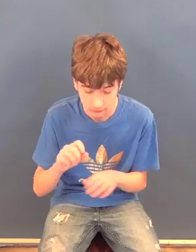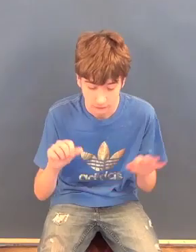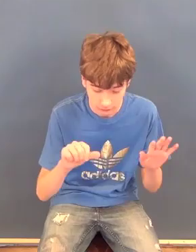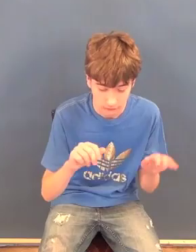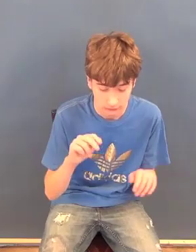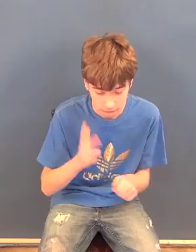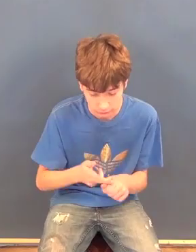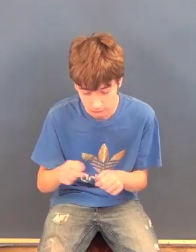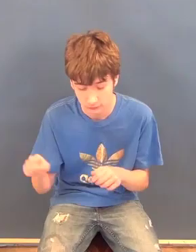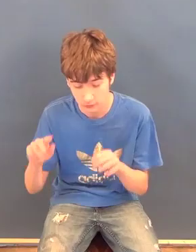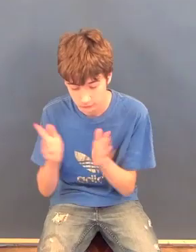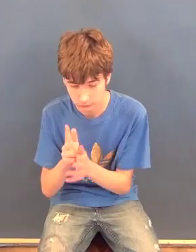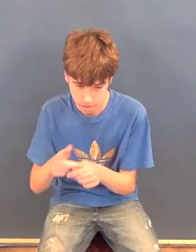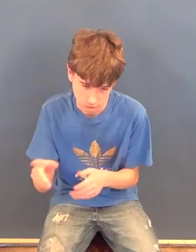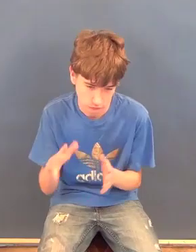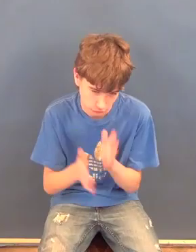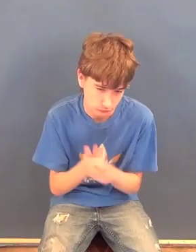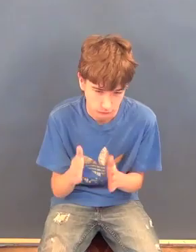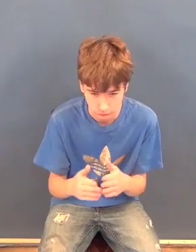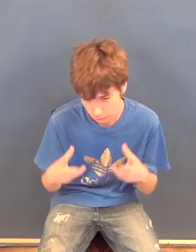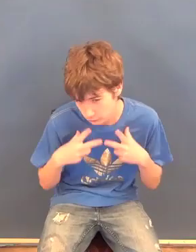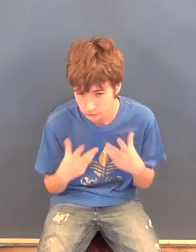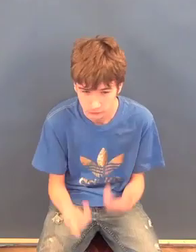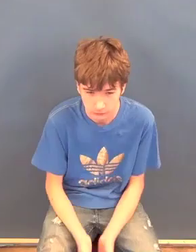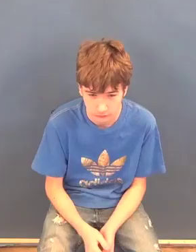Od szóstej trzydzieści do osiemnastej trzydzieści sprzątam w domu i odpoczywam.